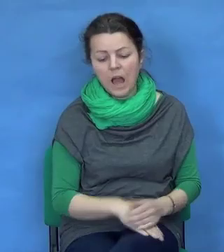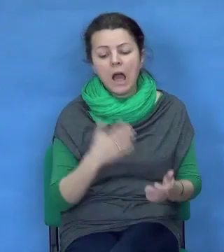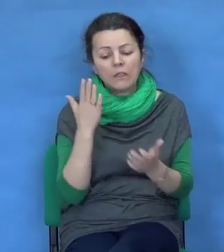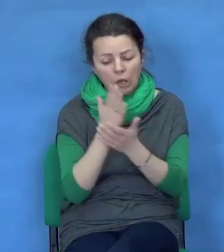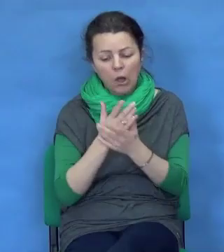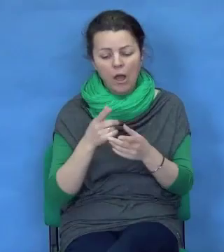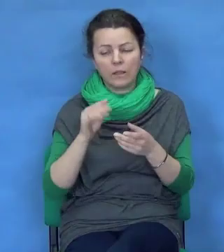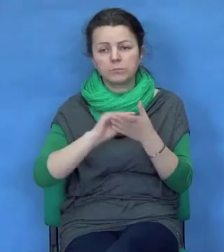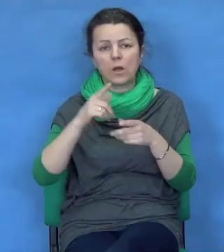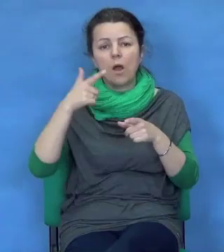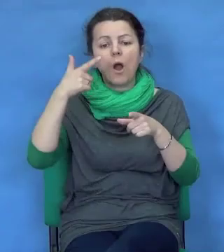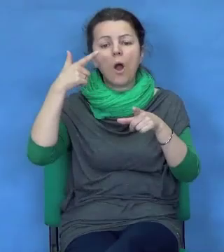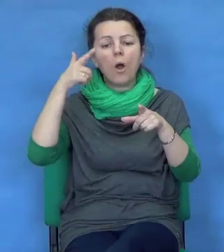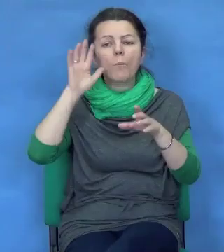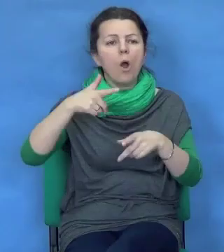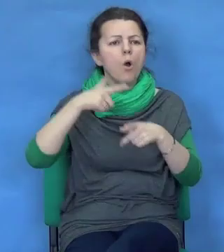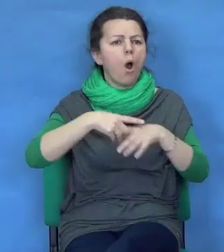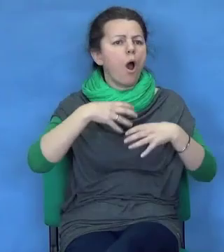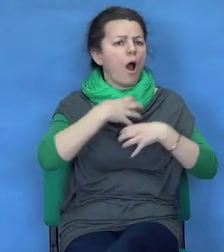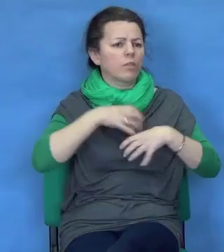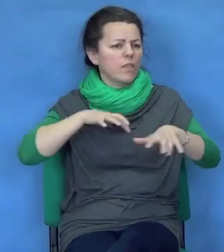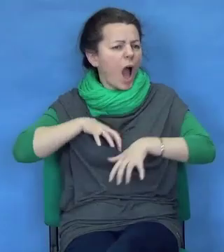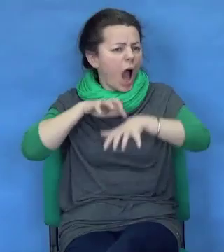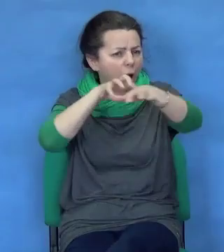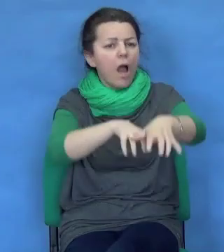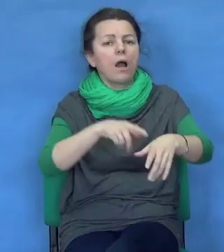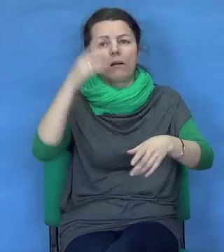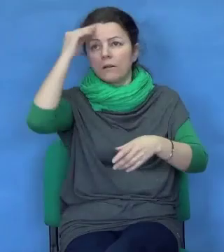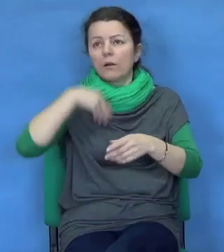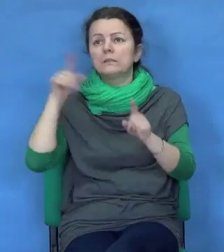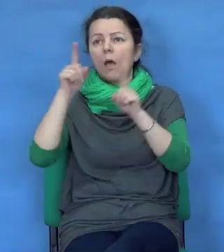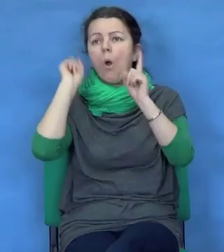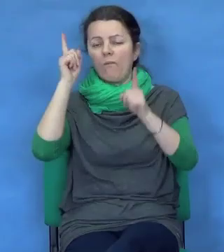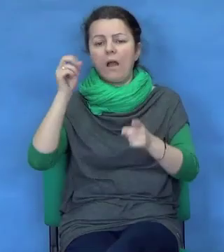Tylko znak oznaczający przechodzące stado koni.